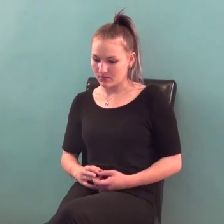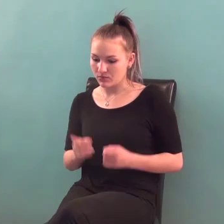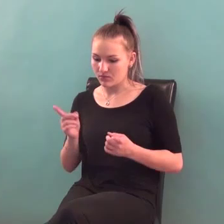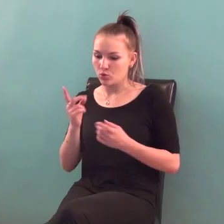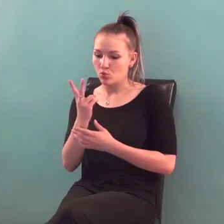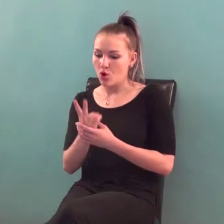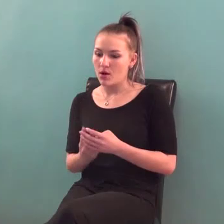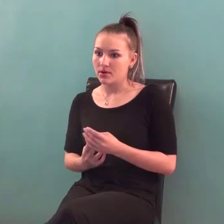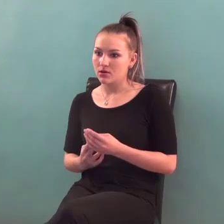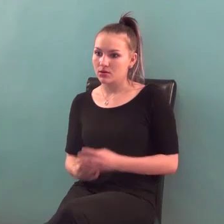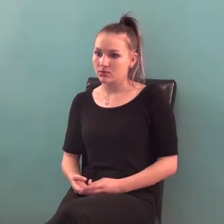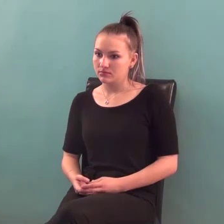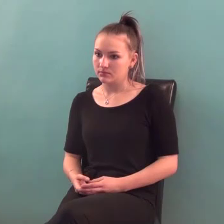Trzeba uważać, żeby się nie utopić.